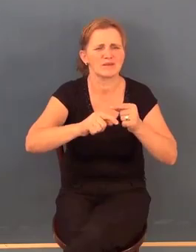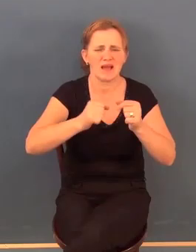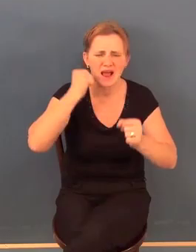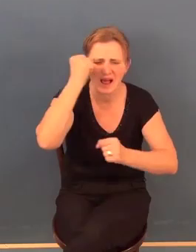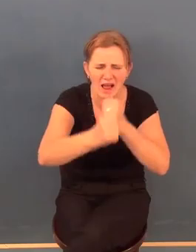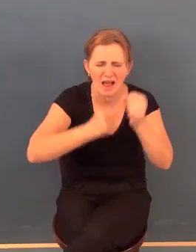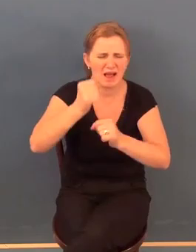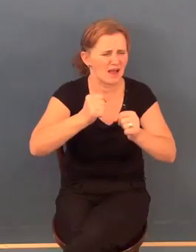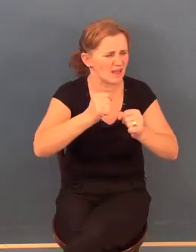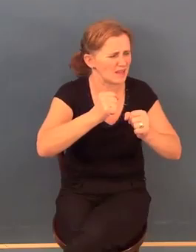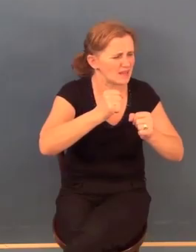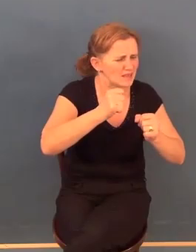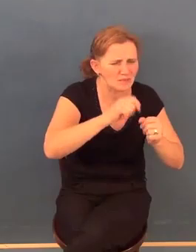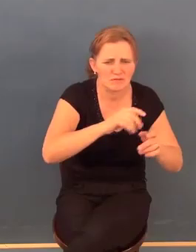Dużo się działo.